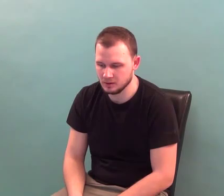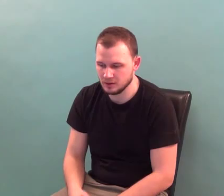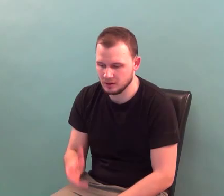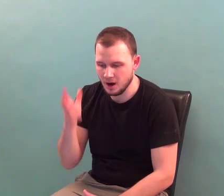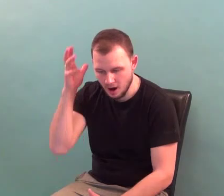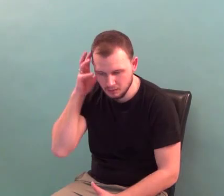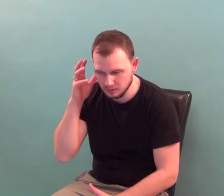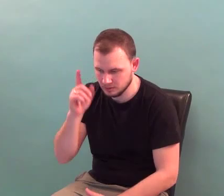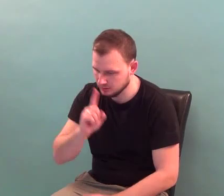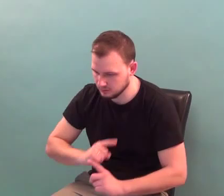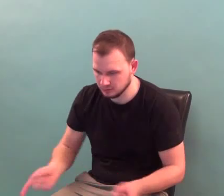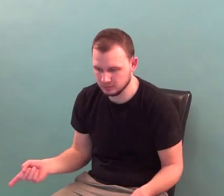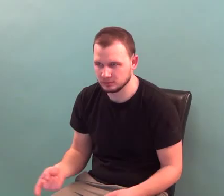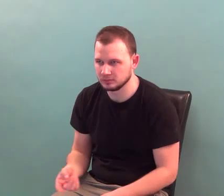Nie wolno mieć kasku.